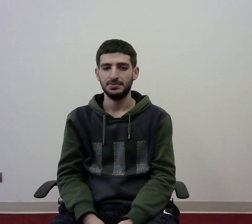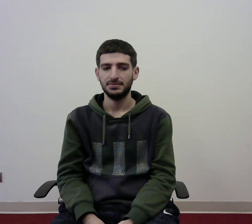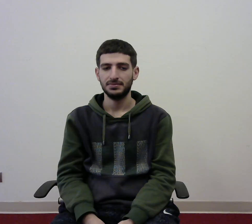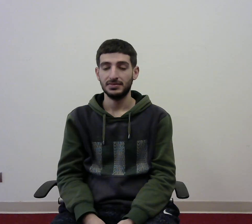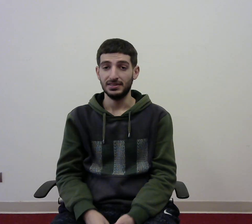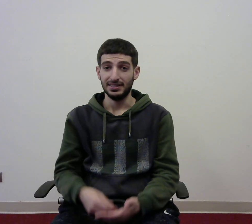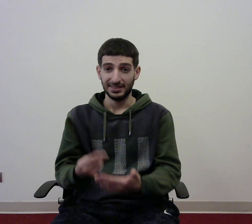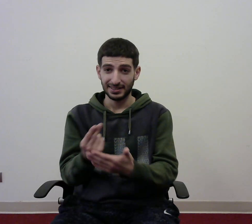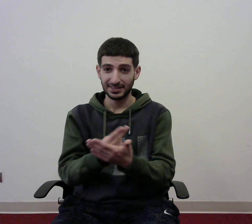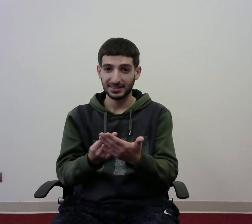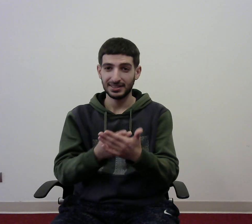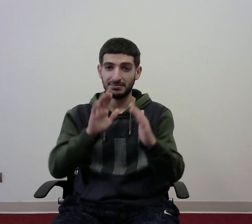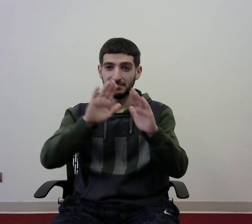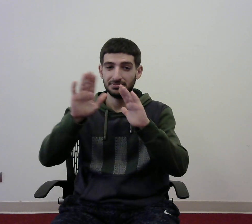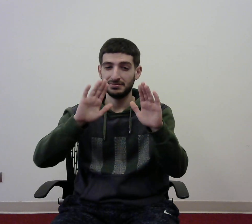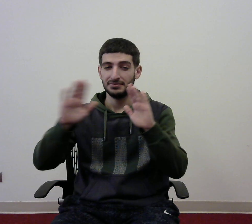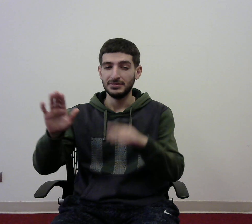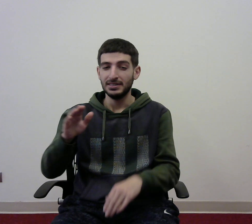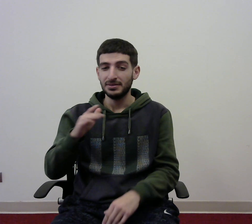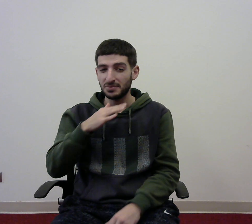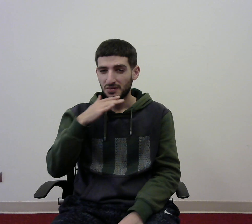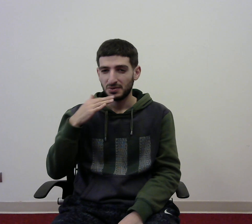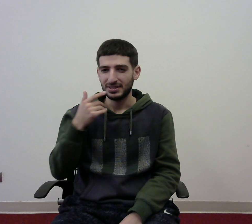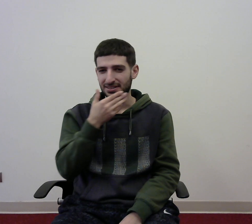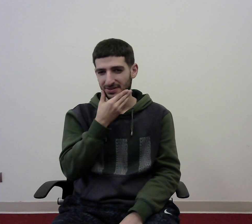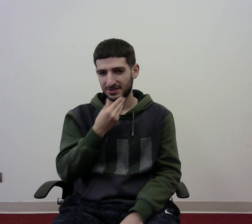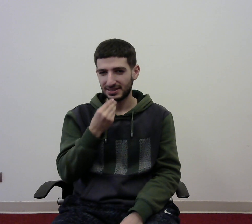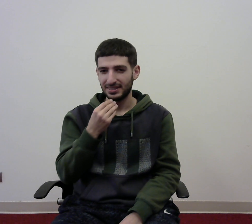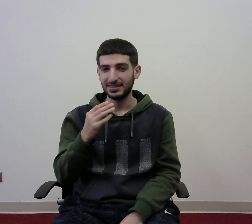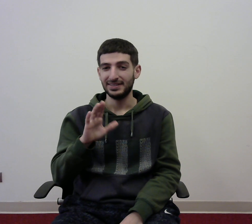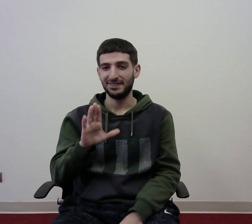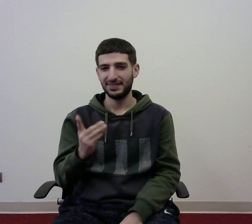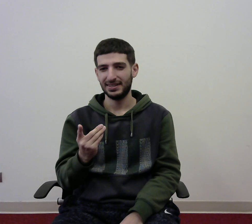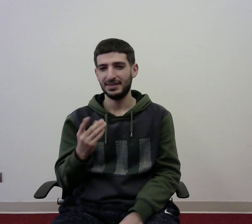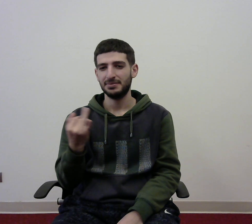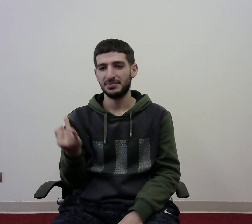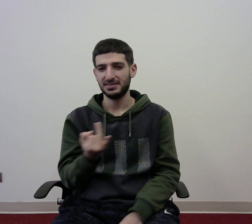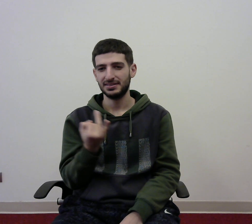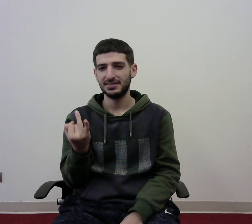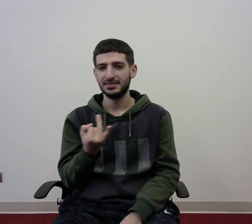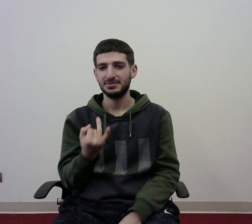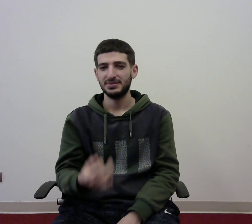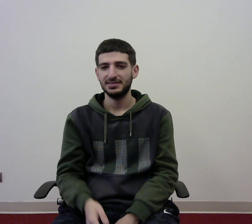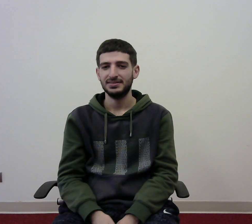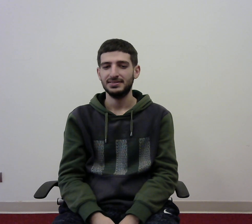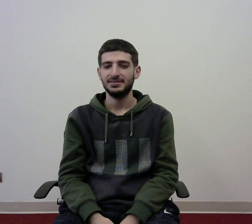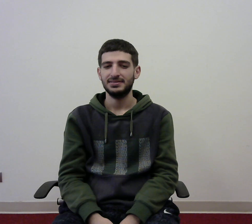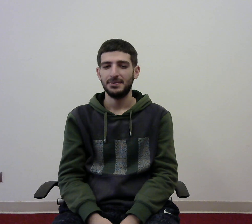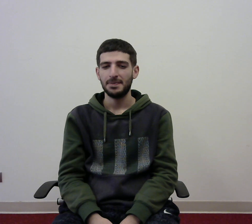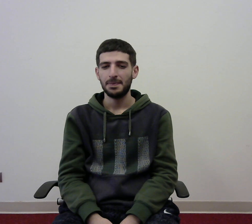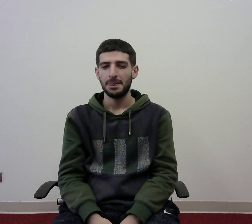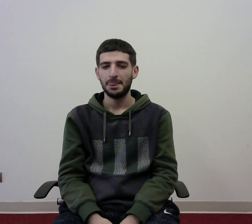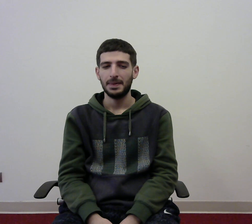Rəsm muzeyi çox gözəl və maraqlıdır